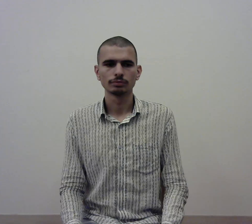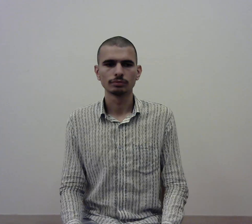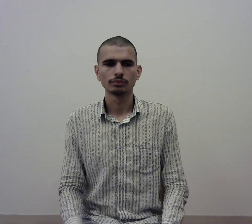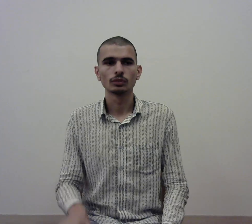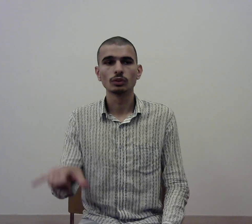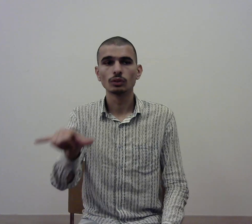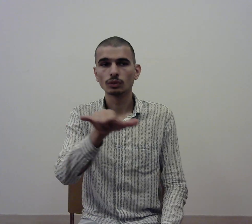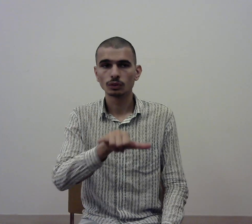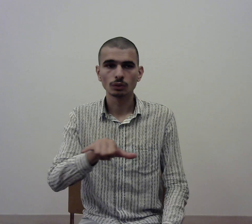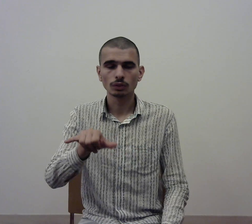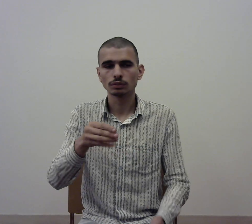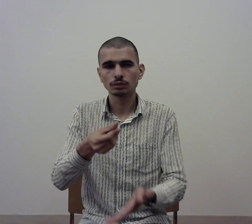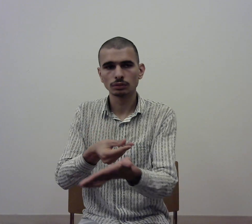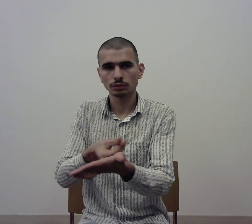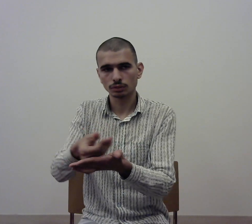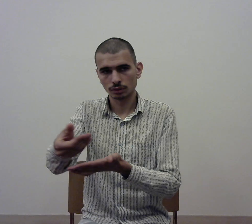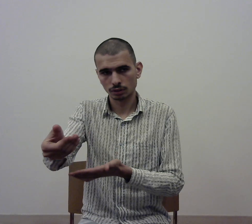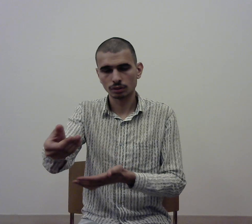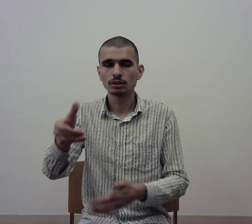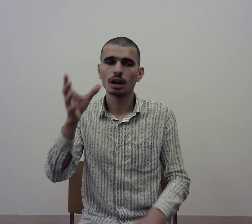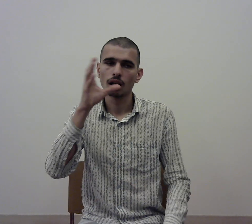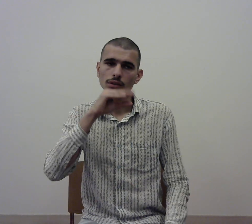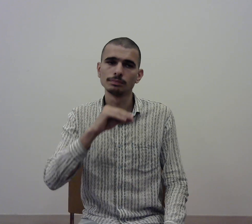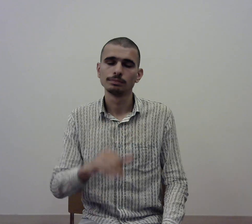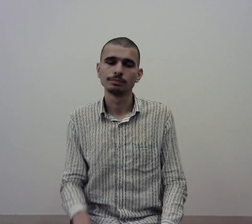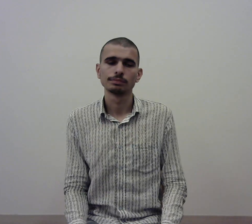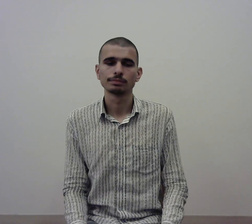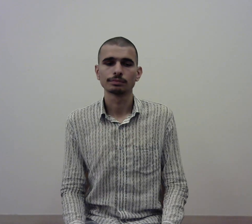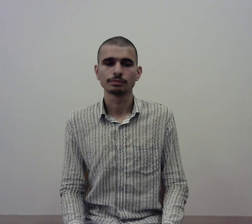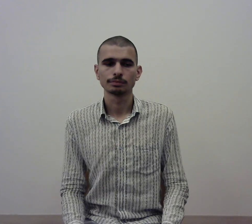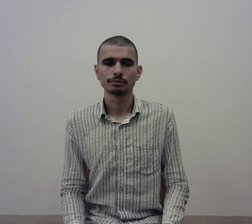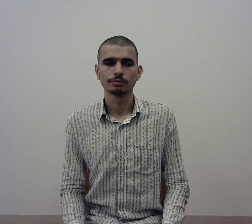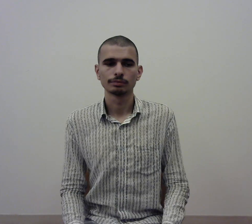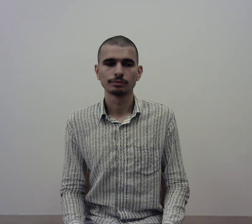Harda ödəniş edə bilərəm?